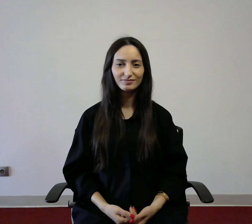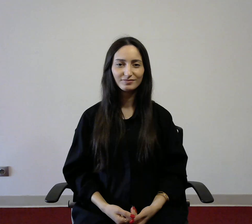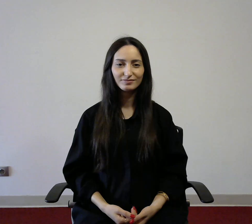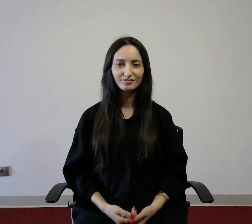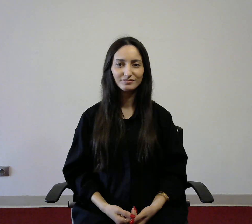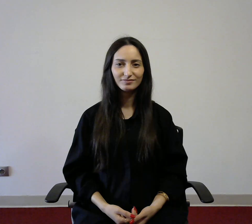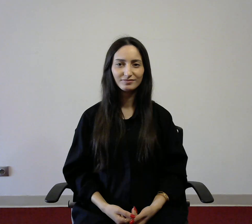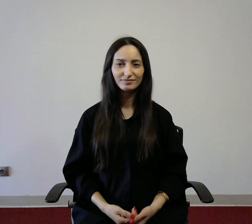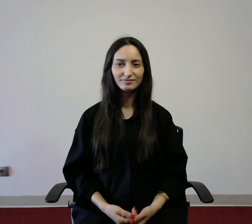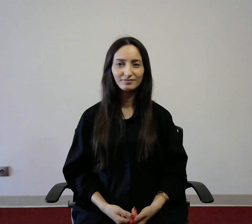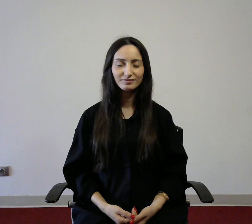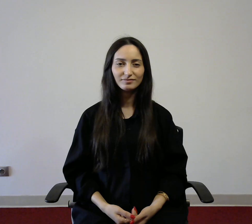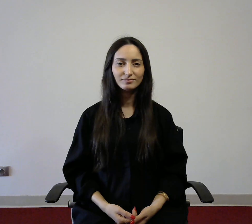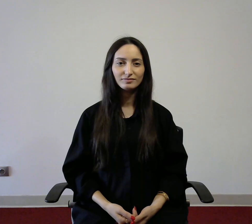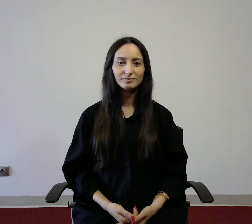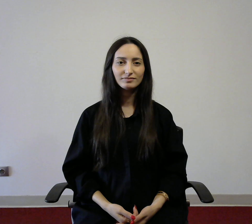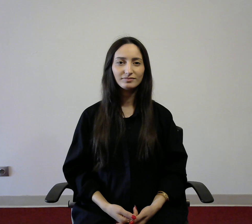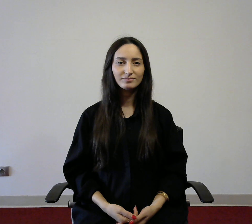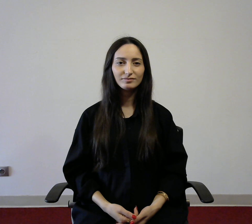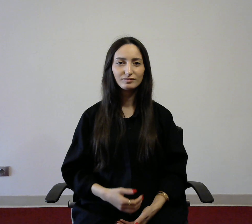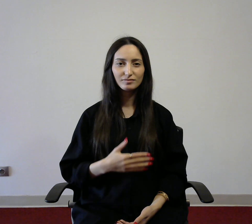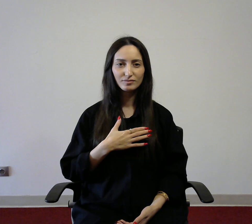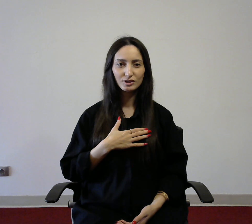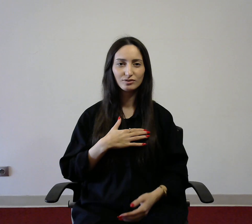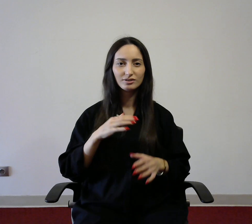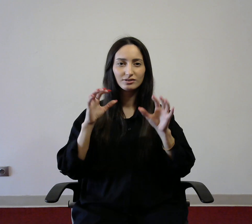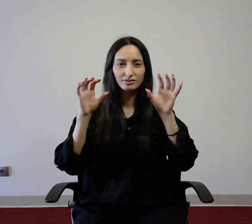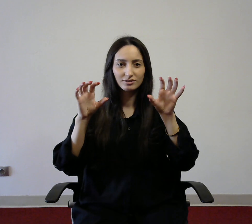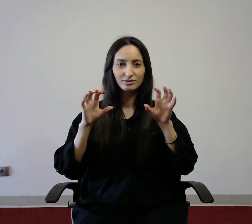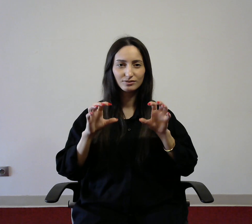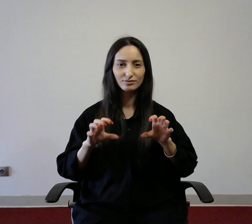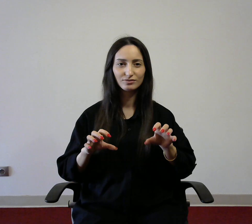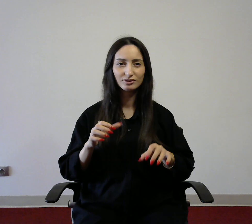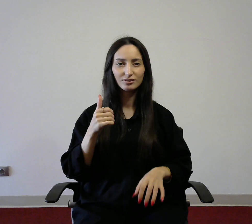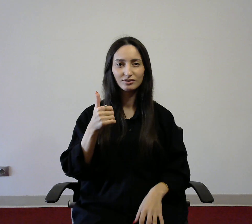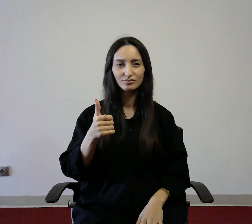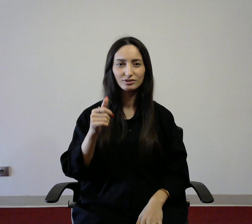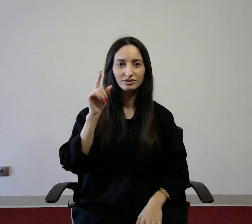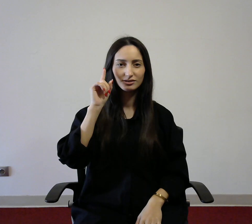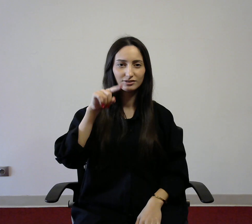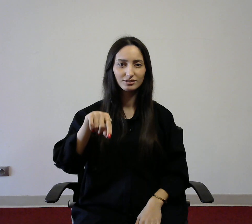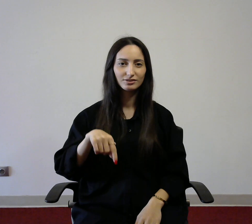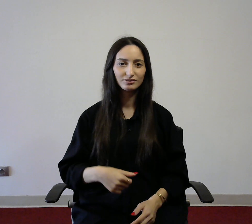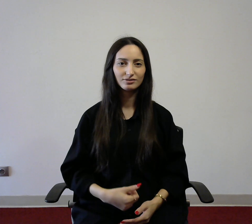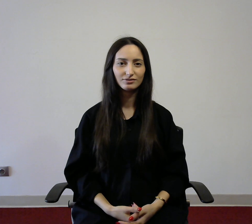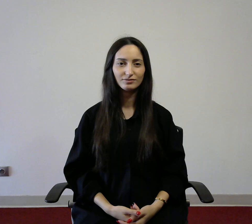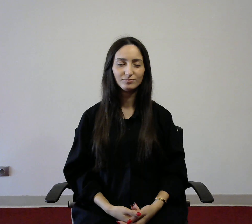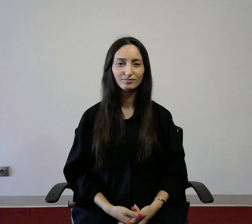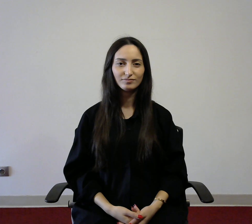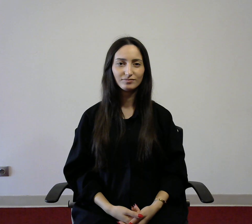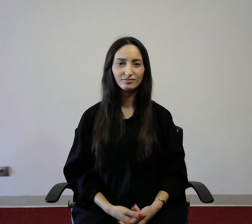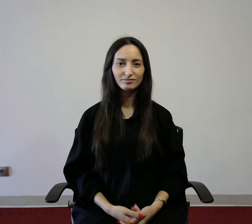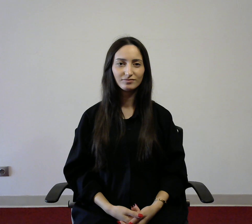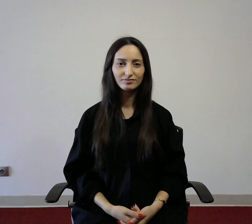Mən qanunvericiliyi yaxşı bilirəm